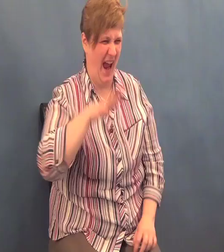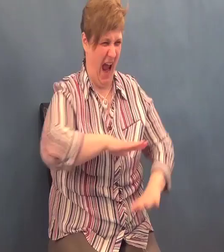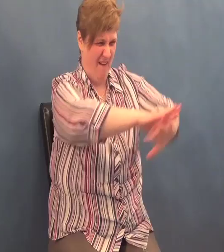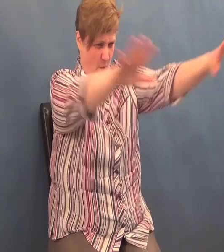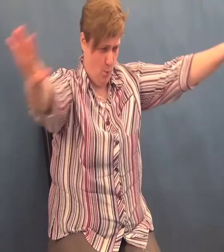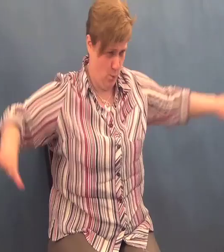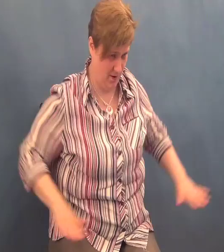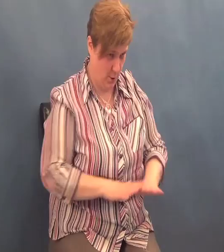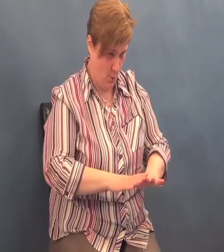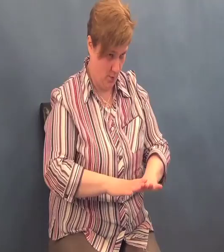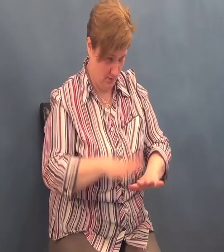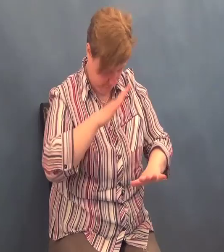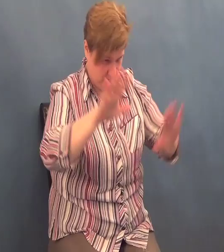Jest podwórko.